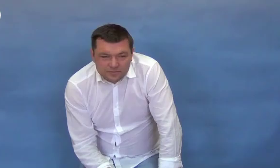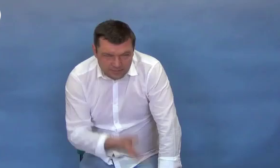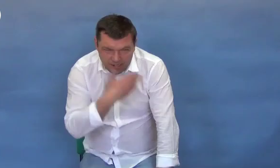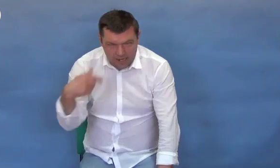Tutaj nie ma.